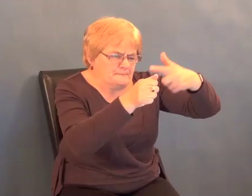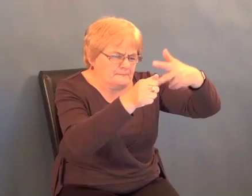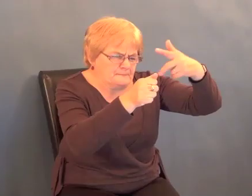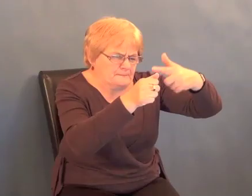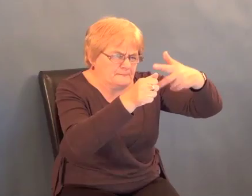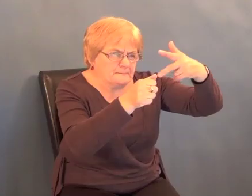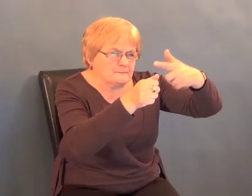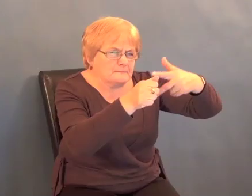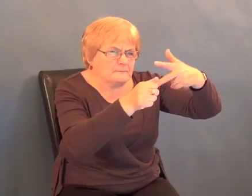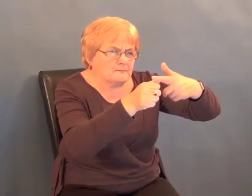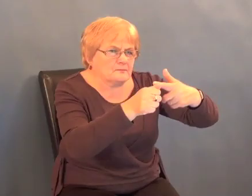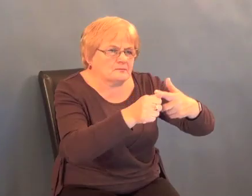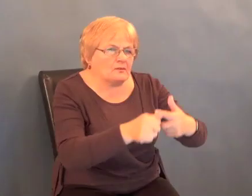Dwudziesty trzeci.